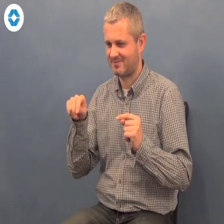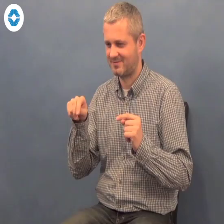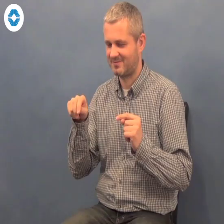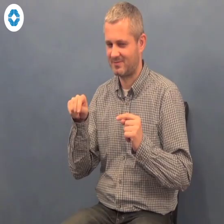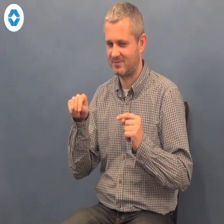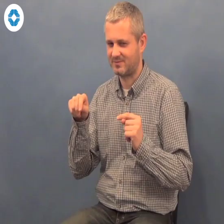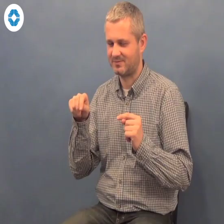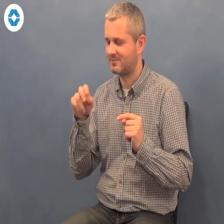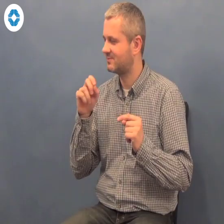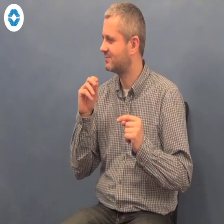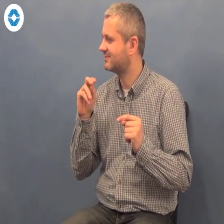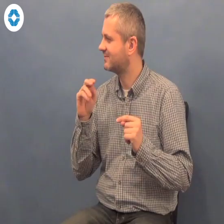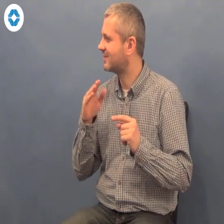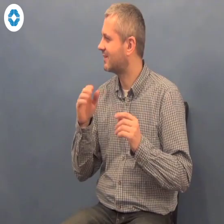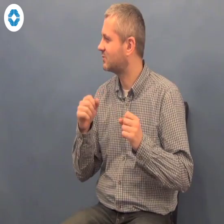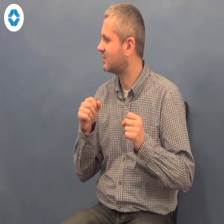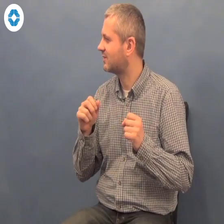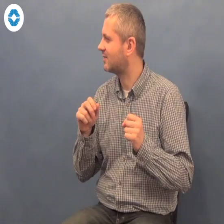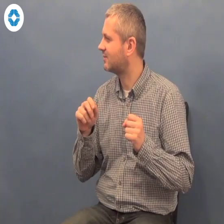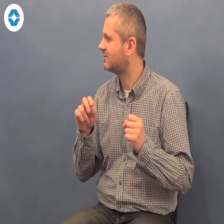Co dalej? Huśtawka... wyskakuje...